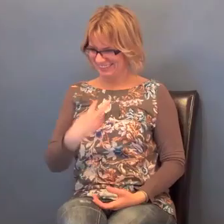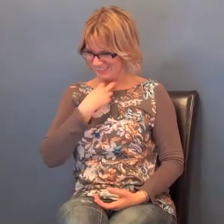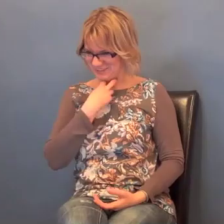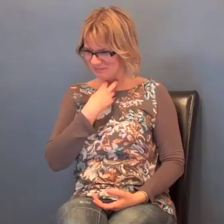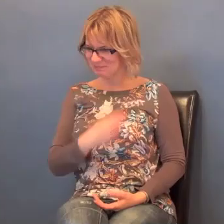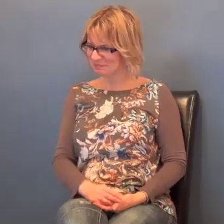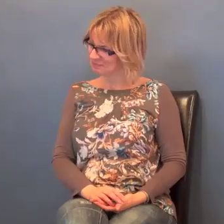Zajęty.